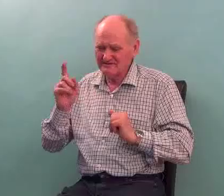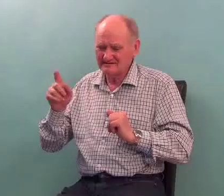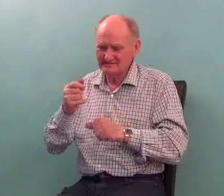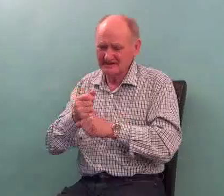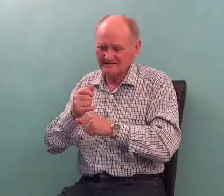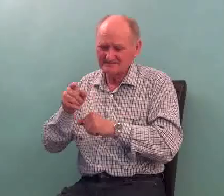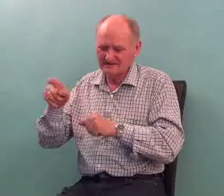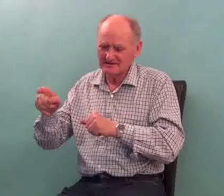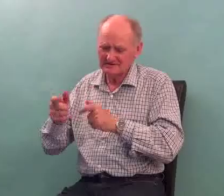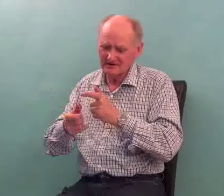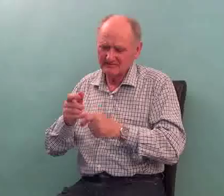To oni tak robią.